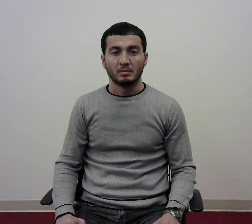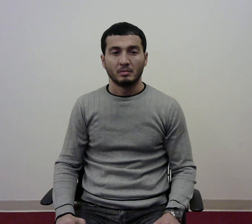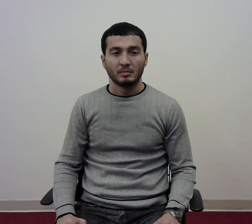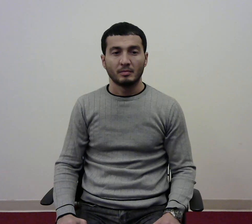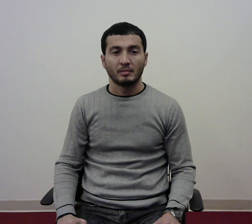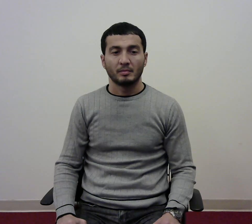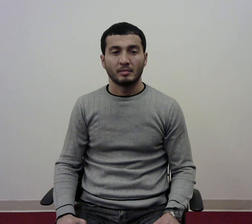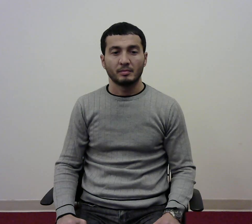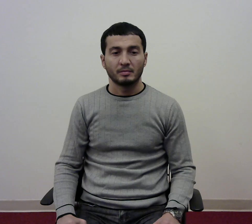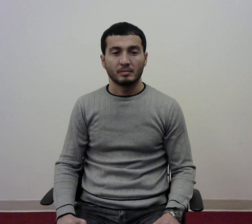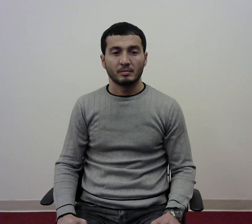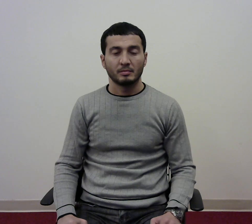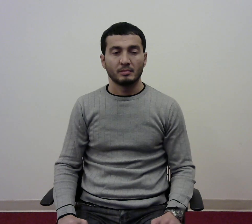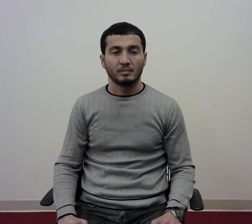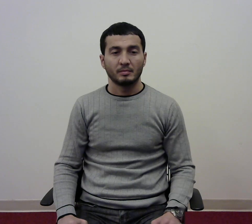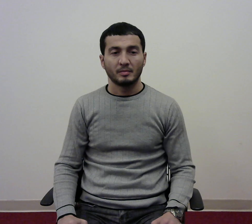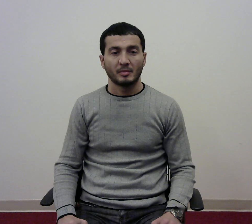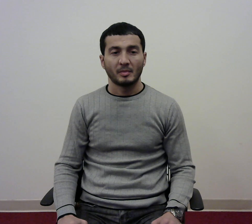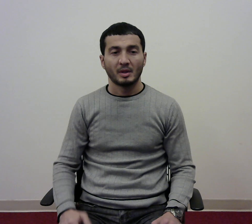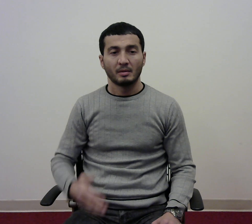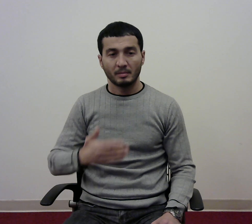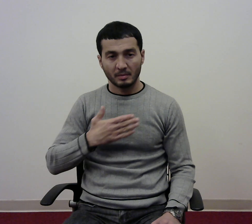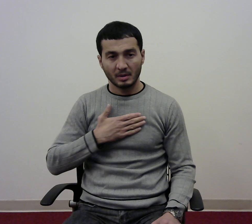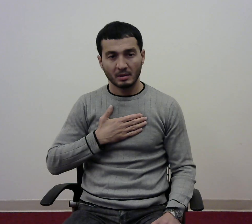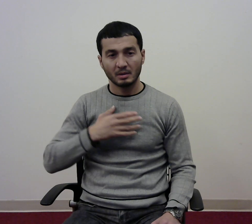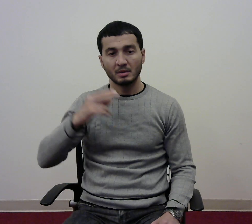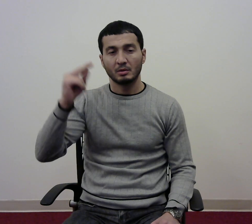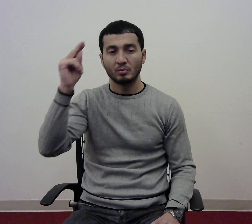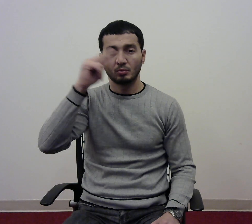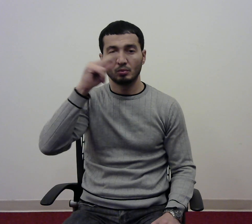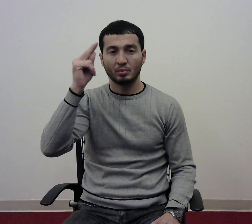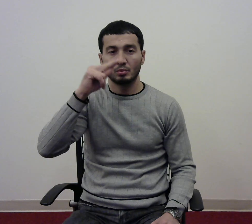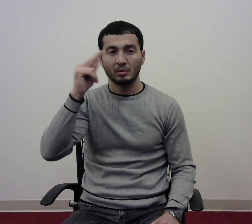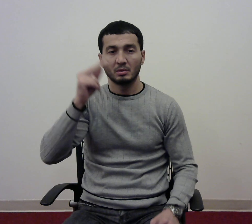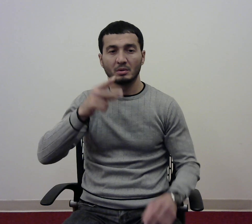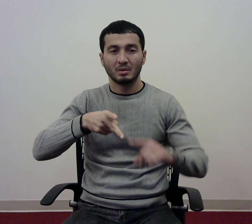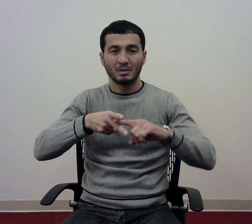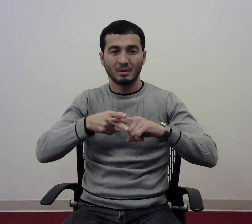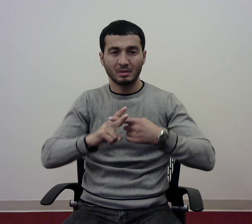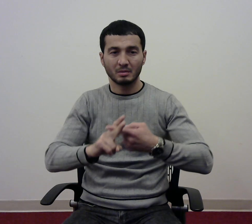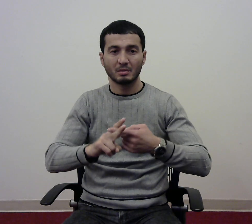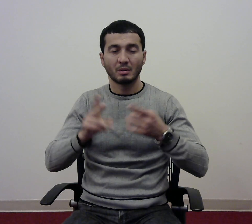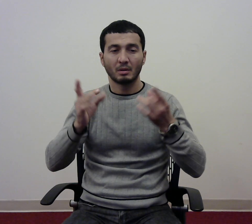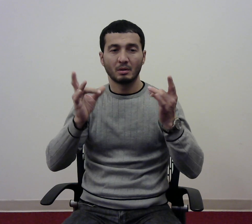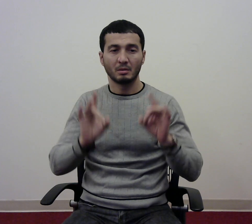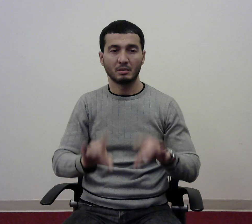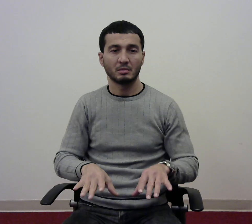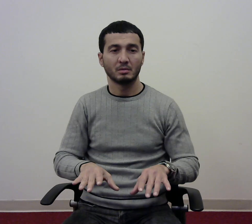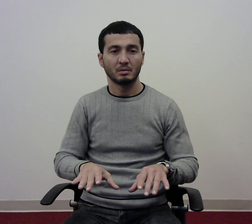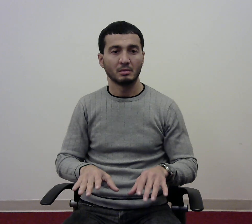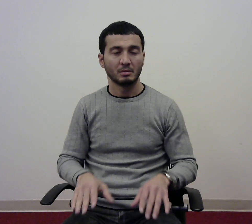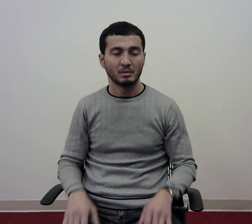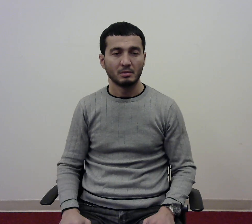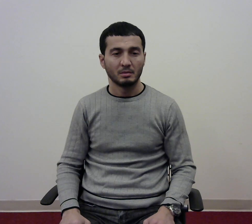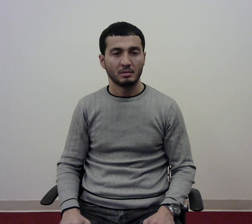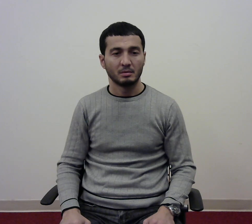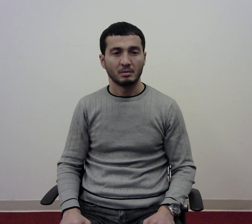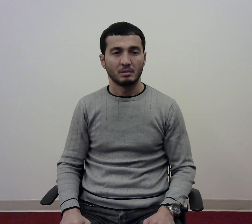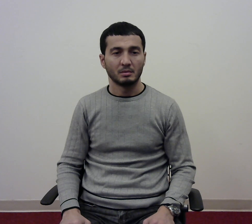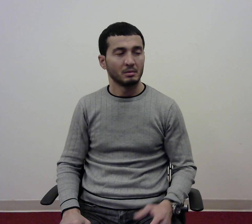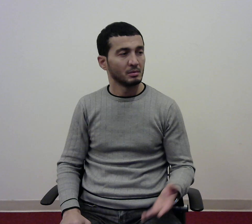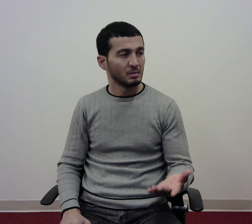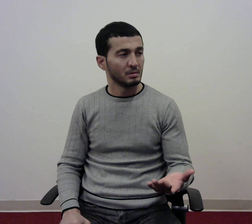Mənim təhsilim yarımçıq qalıb